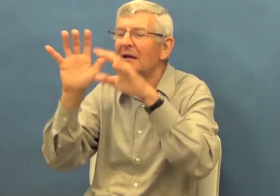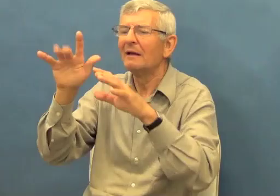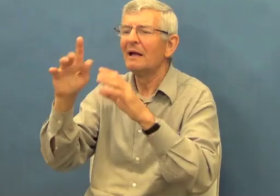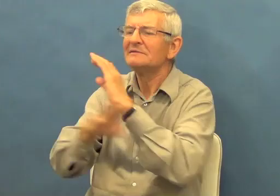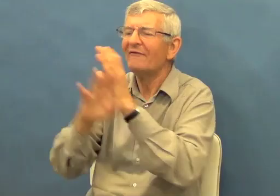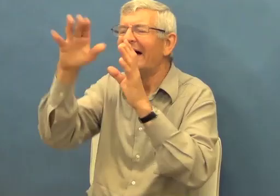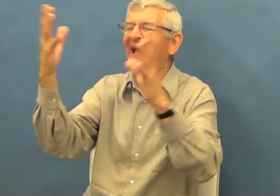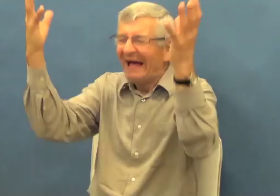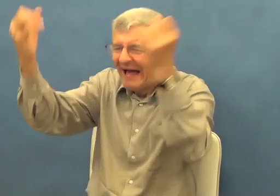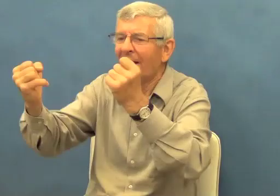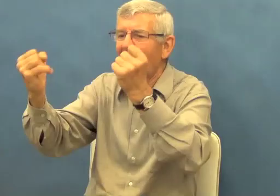Łapie się za drzewo.